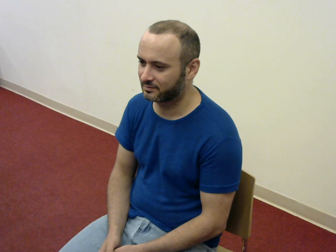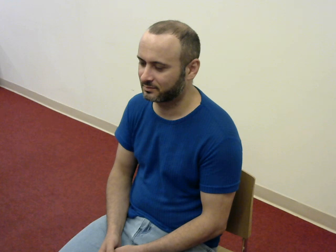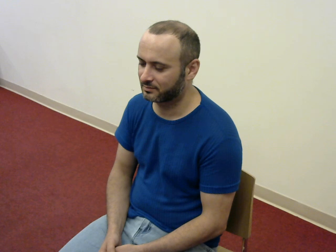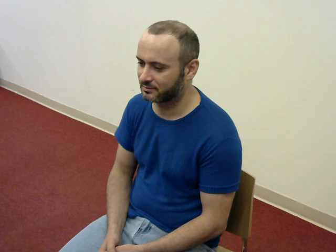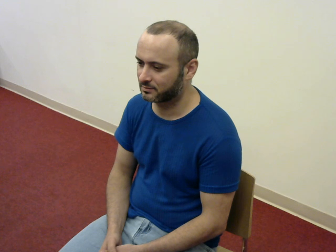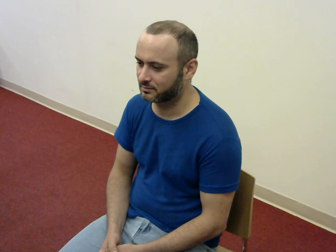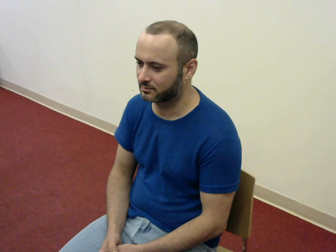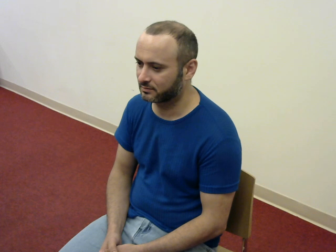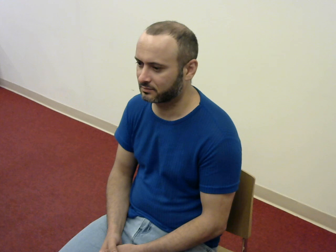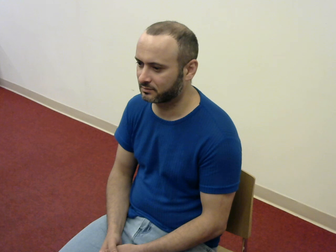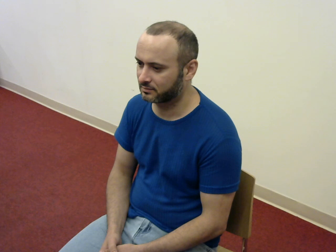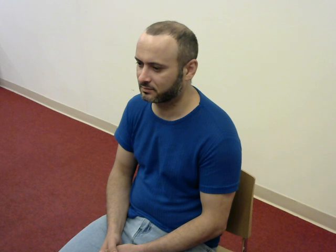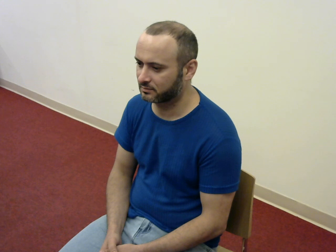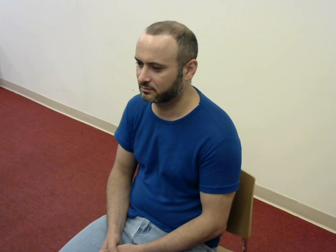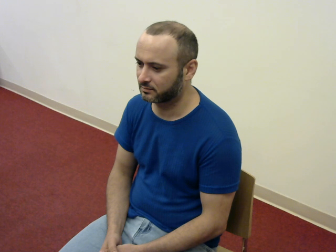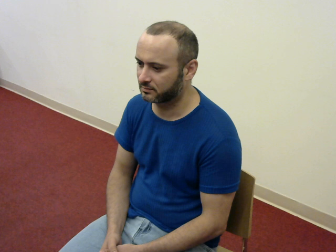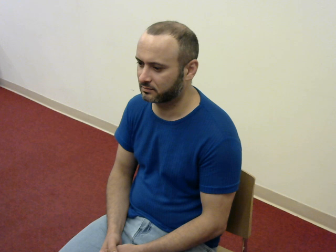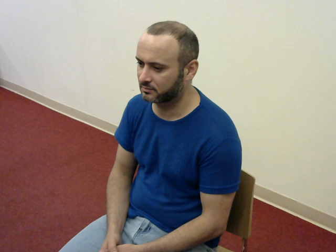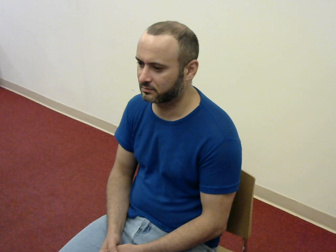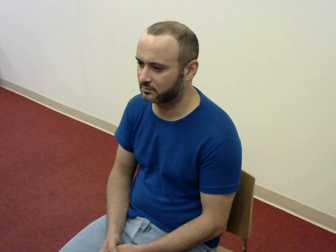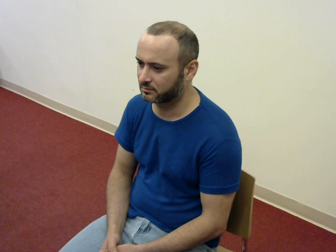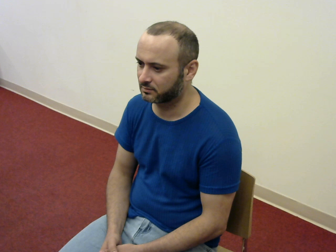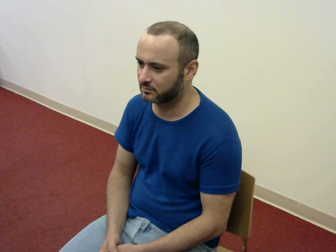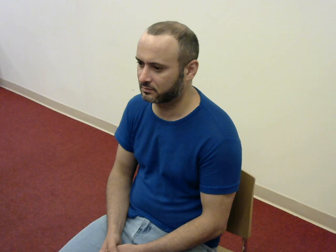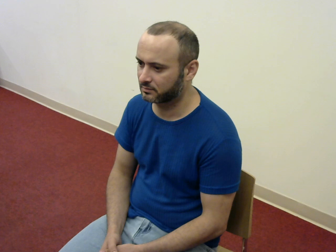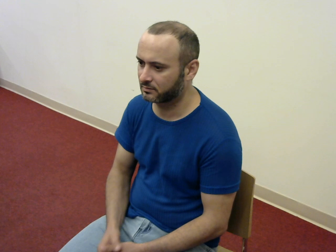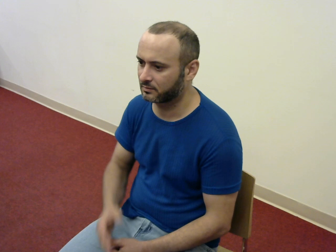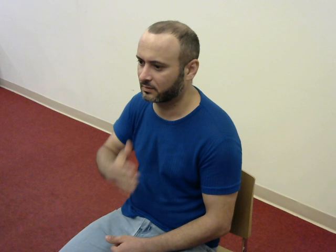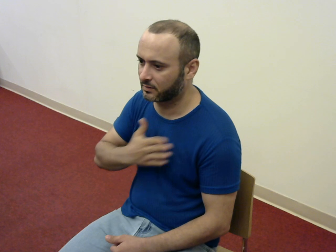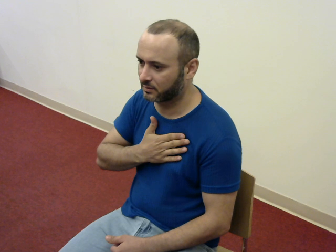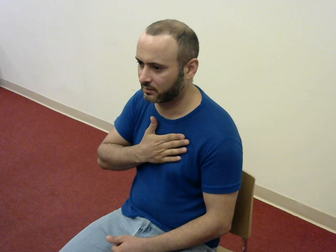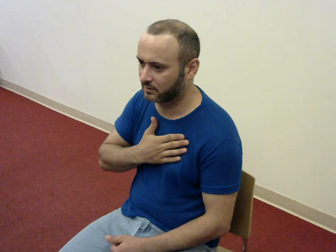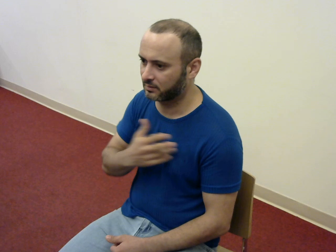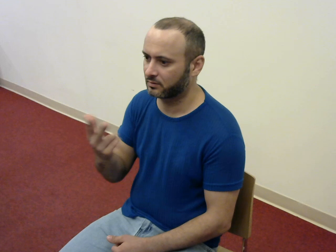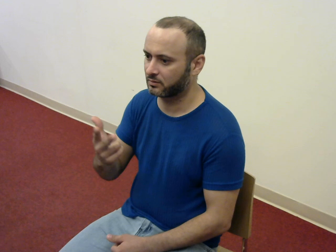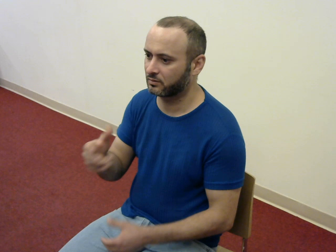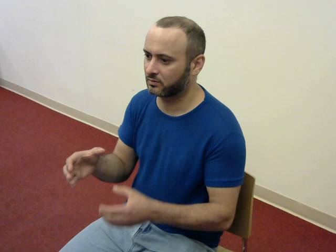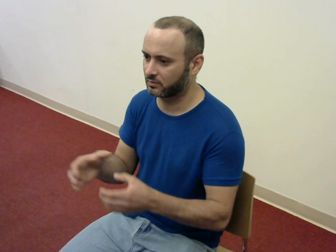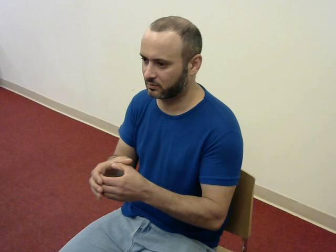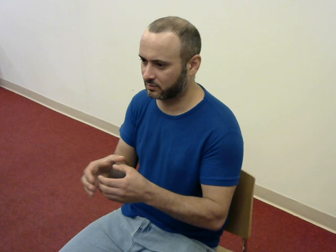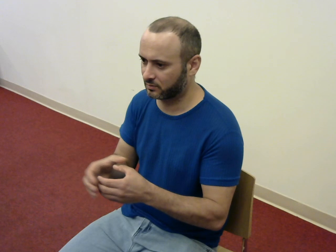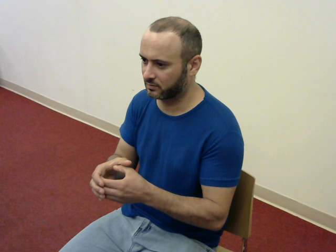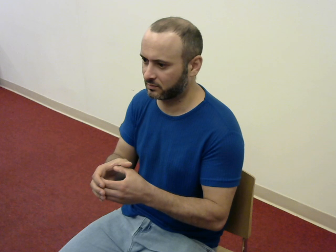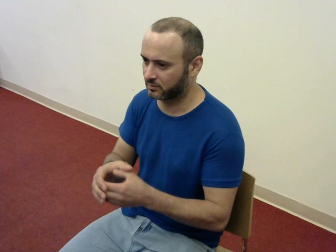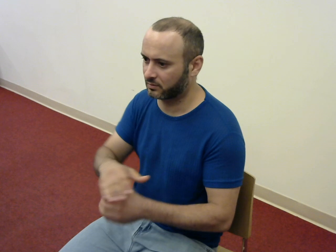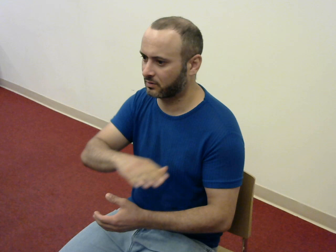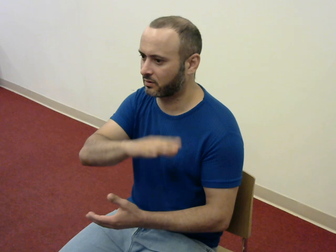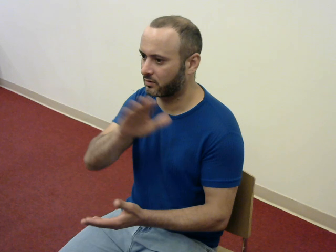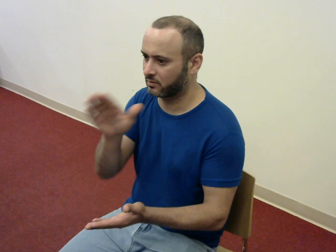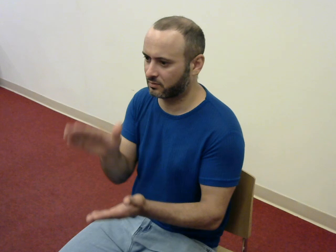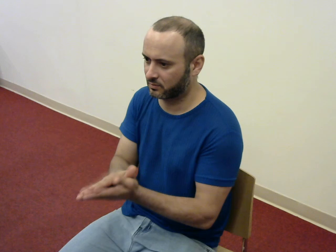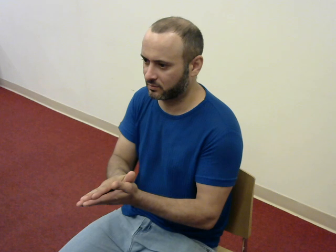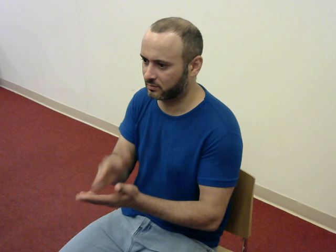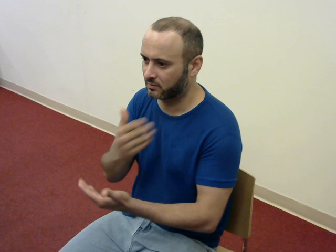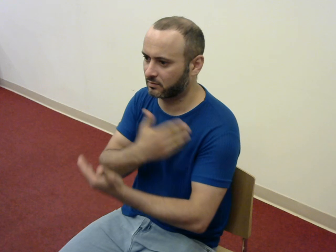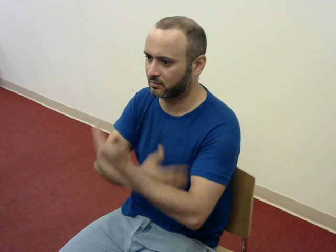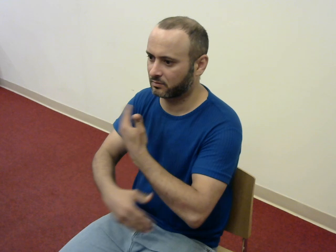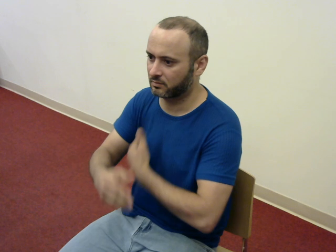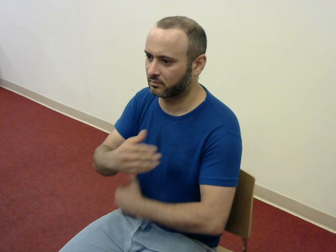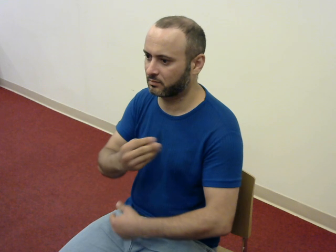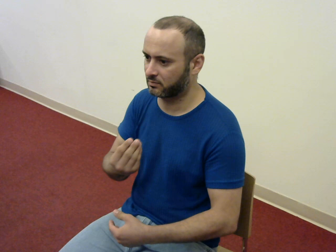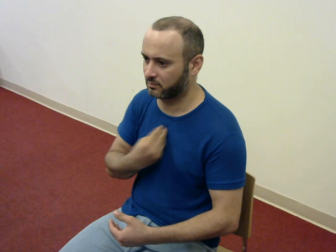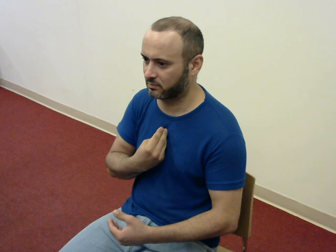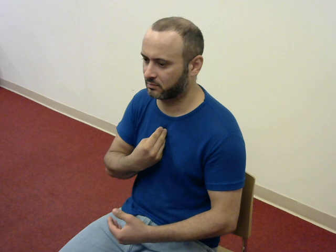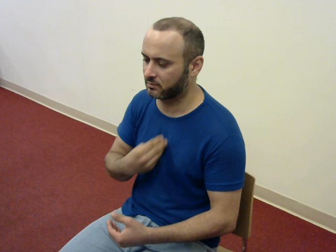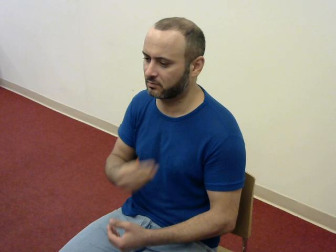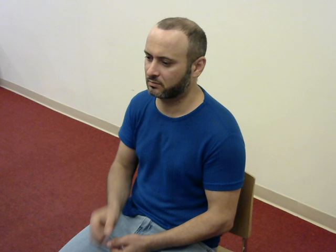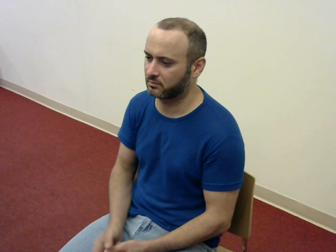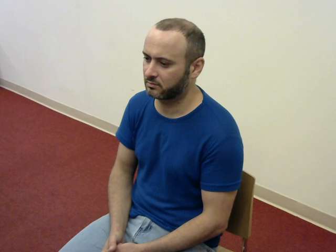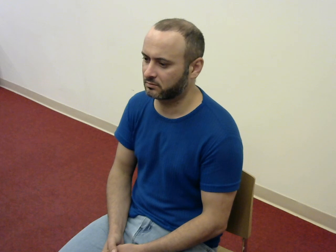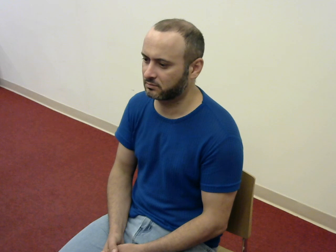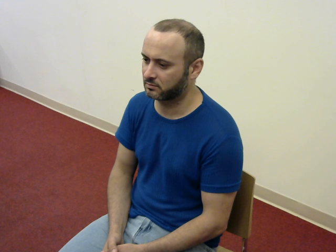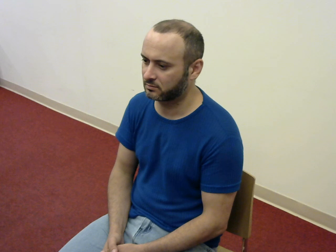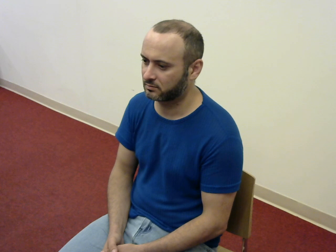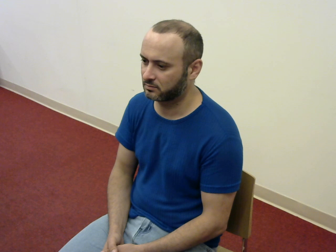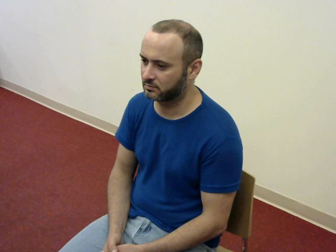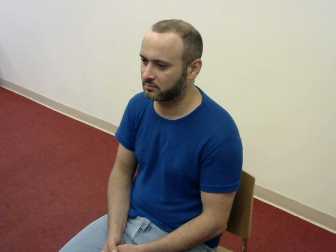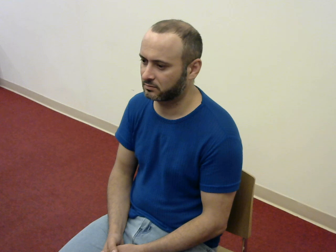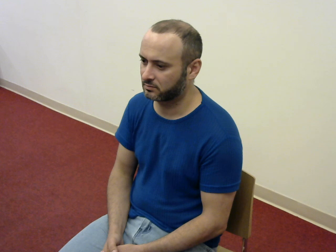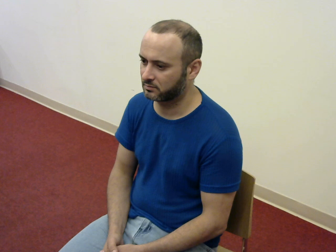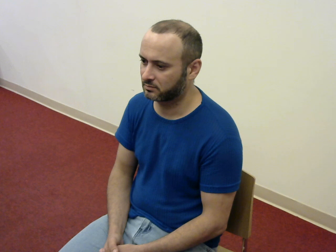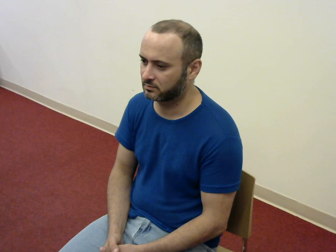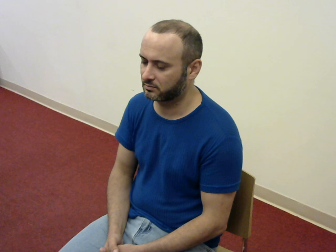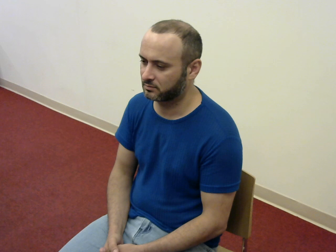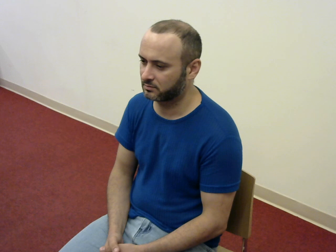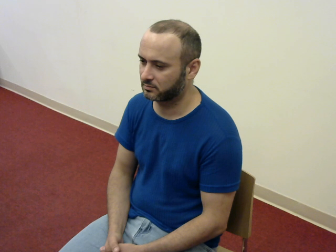Mənə III dərəcə müddətsiz əlillik verilib